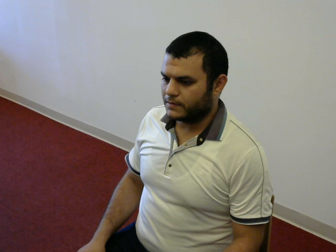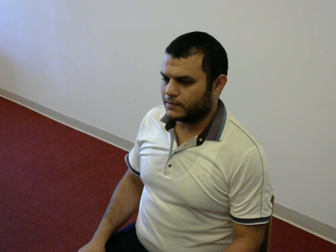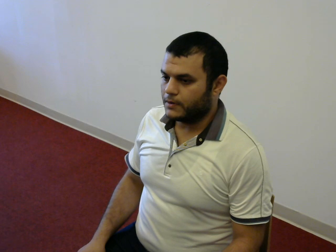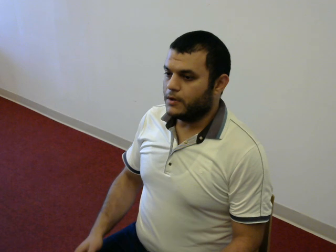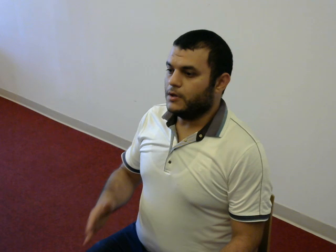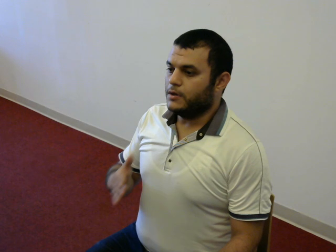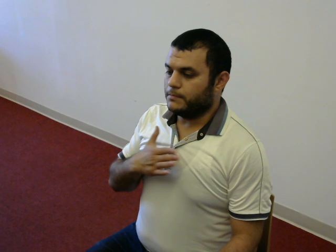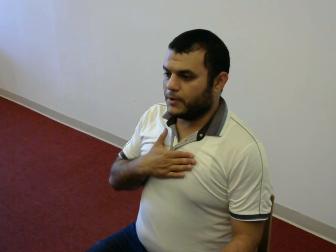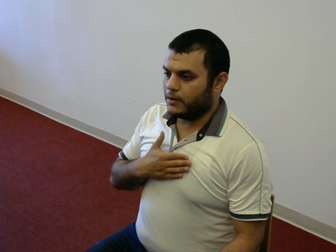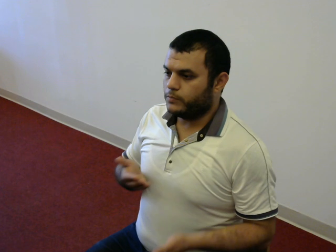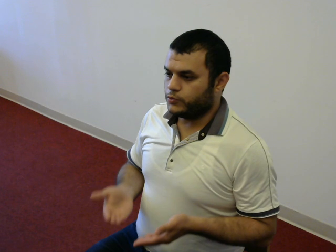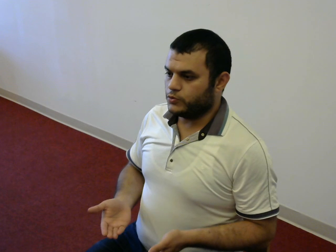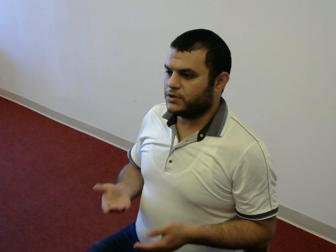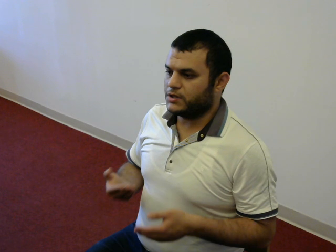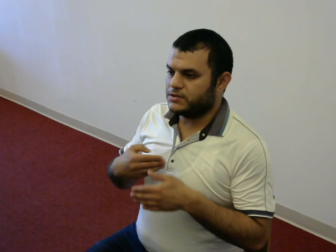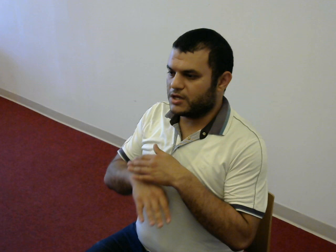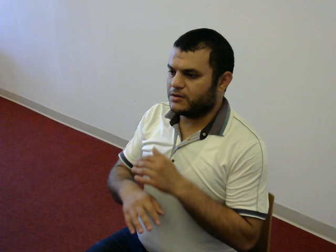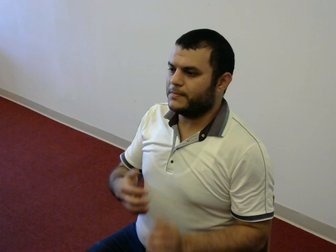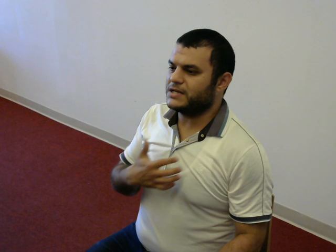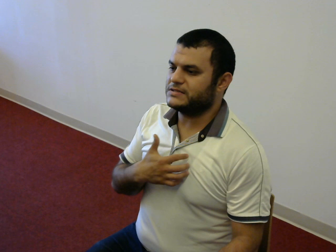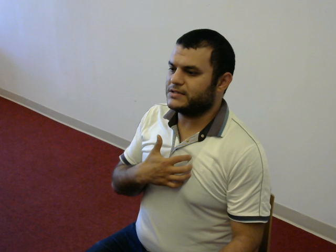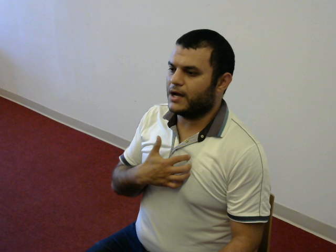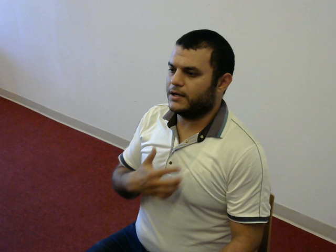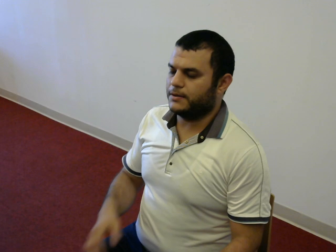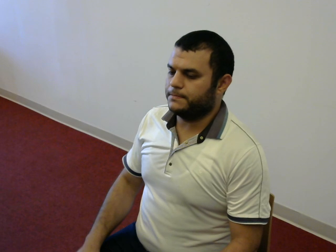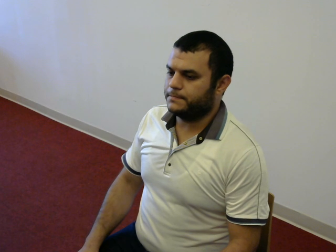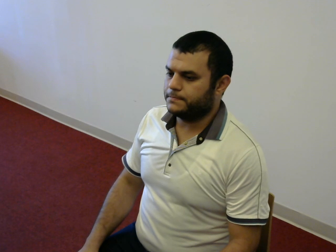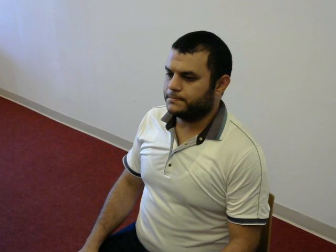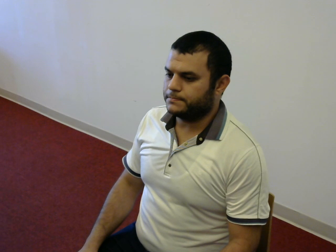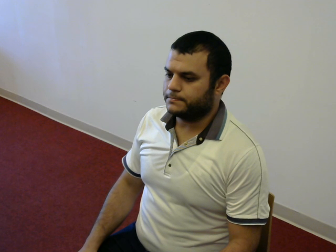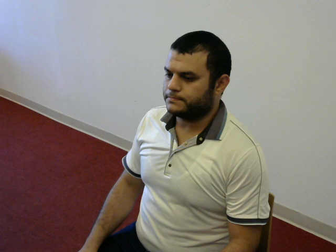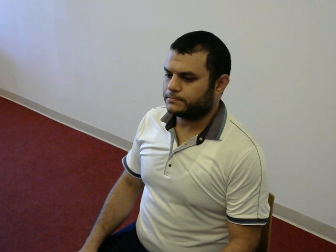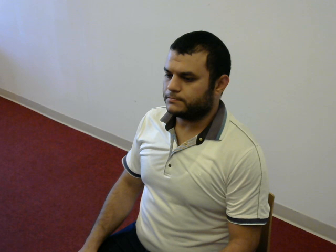Mən burdan getmək istəyirəm